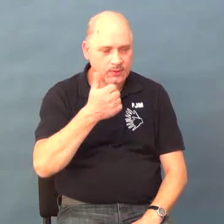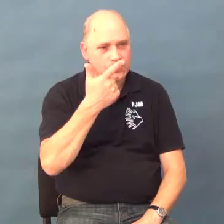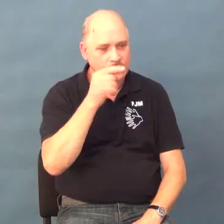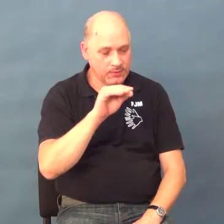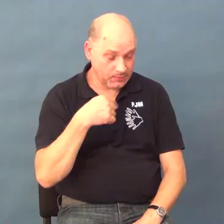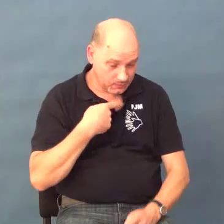Ja... który...